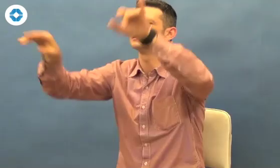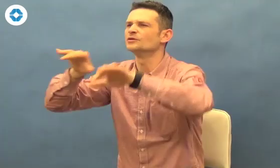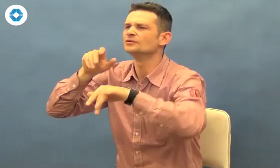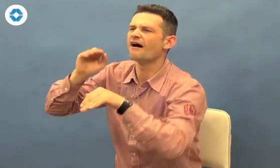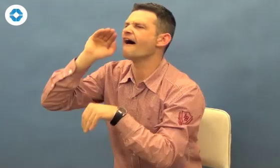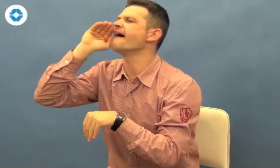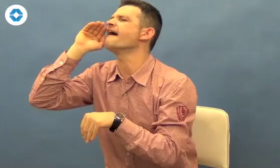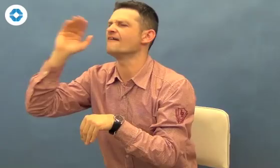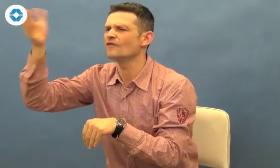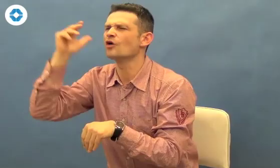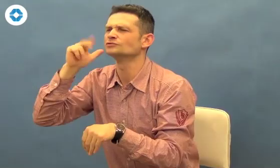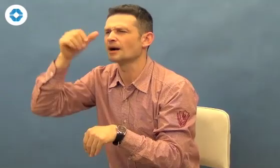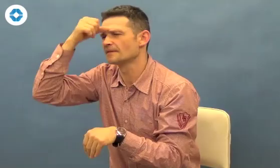Chłopiec woła żabę po imieniu.